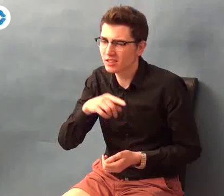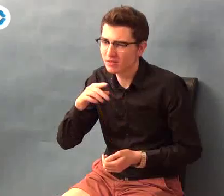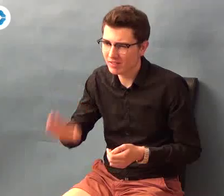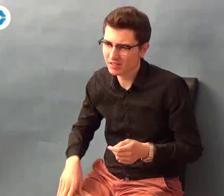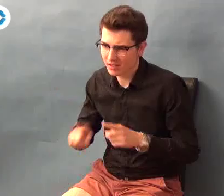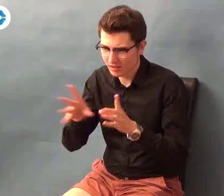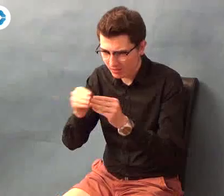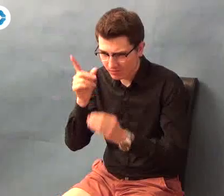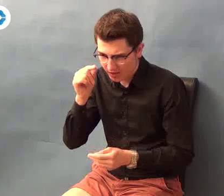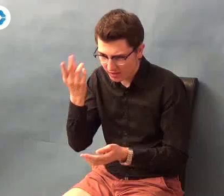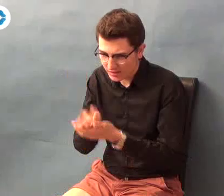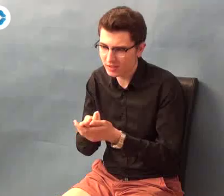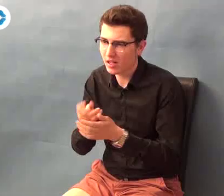Pies śpi razem z nim.